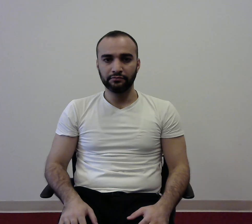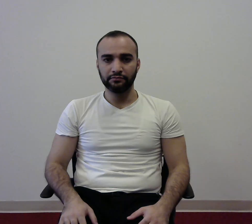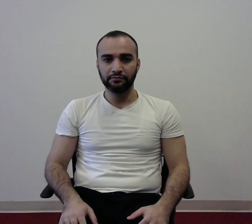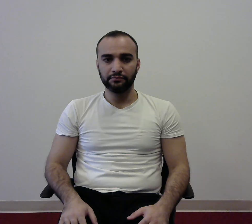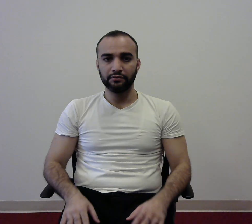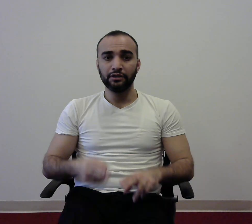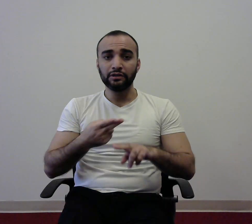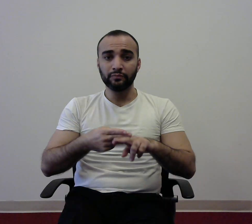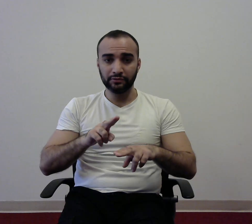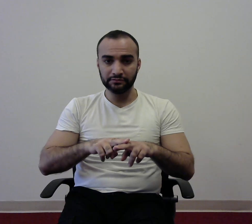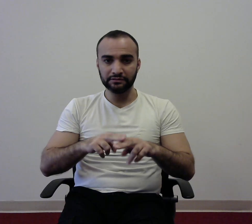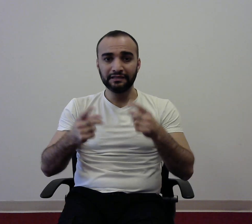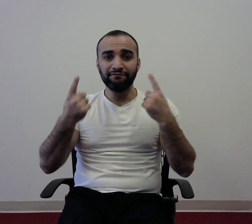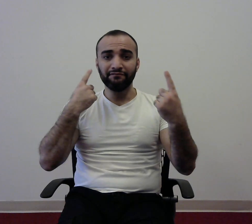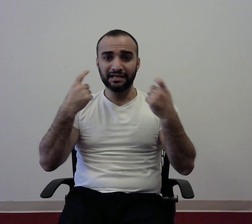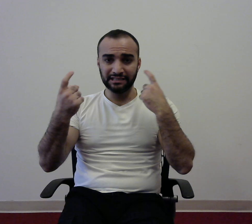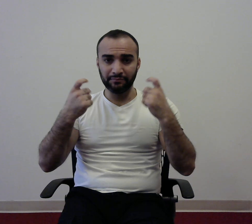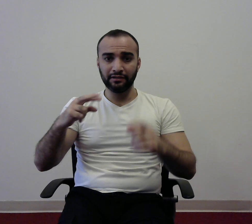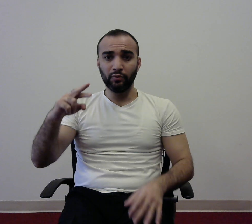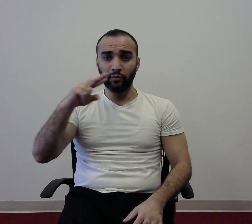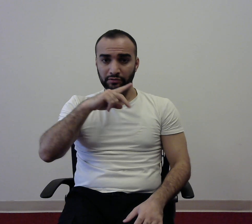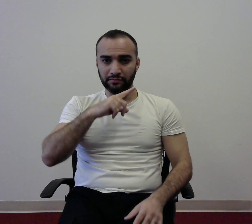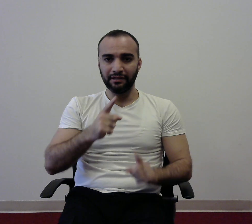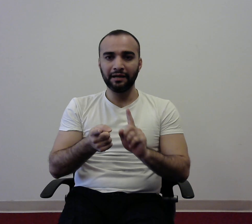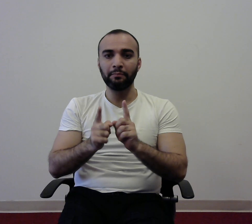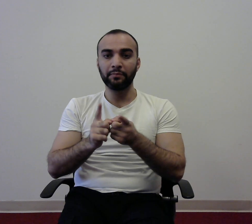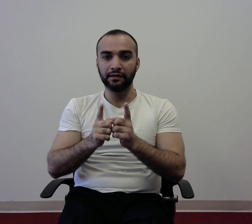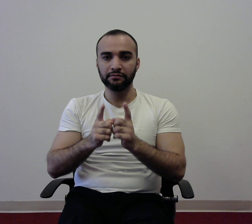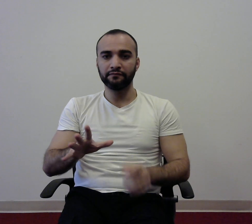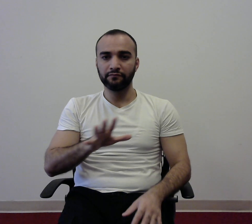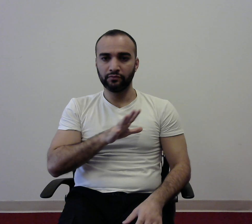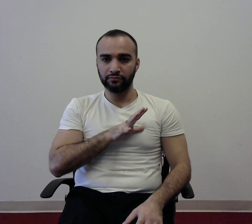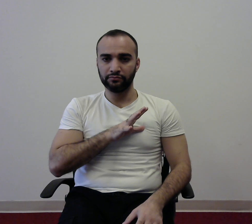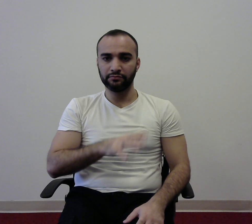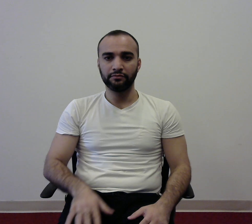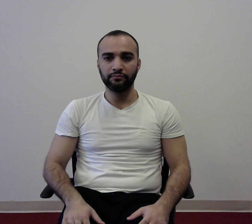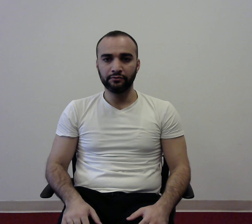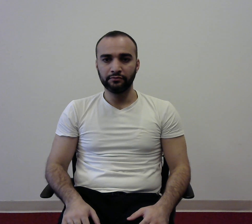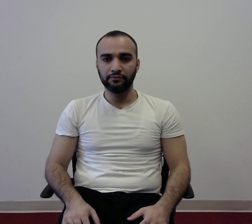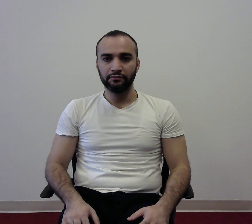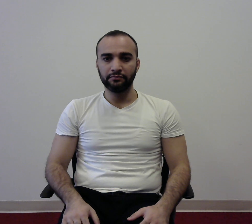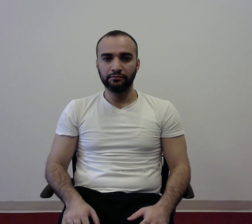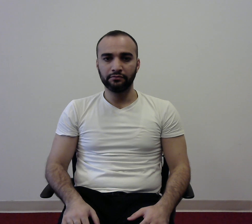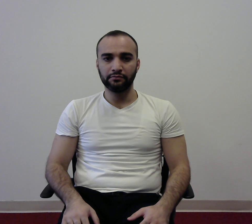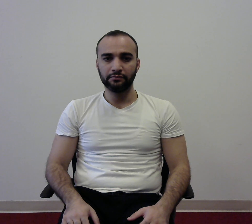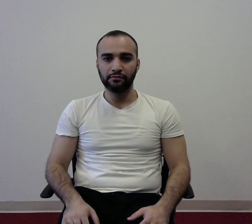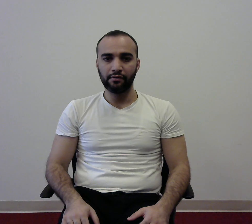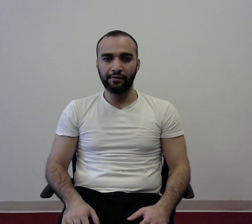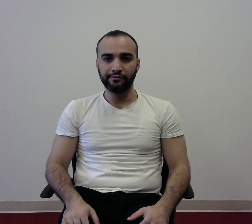Bu məlumat səhv tərcümə olunub